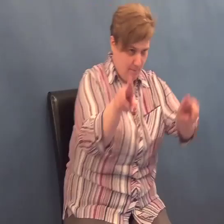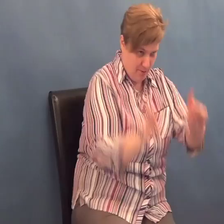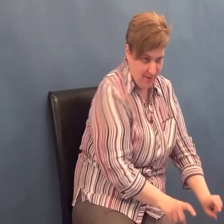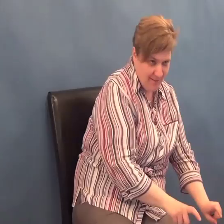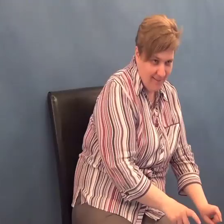Spadnę?